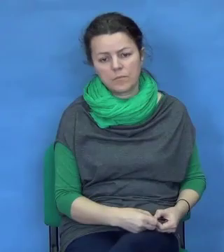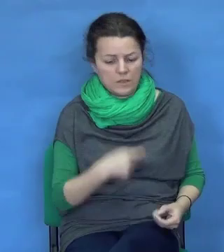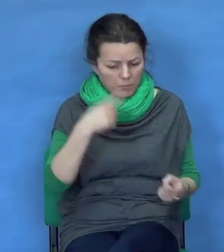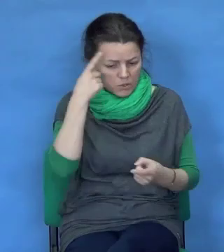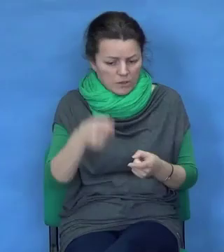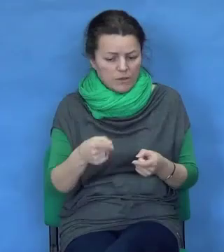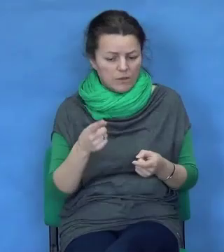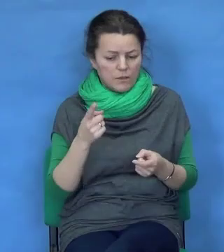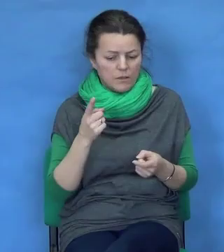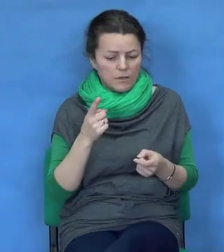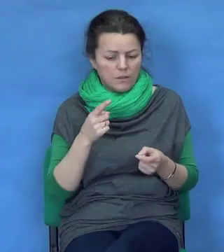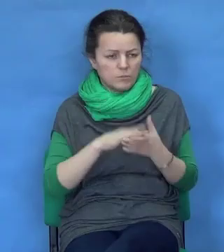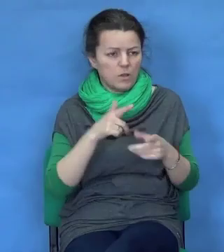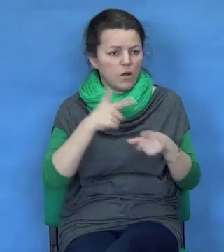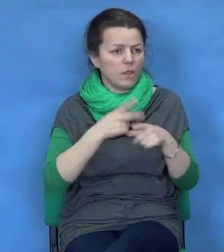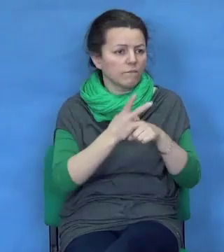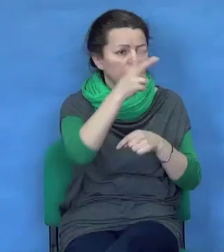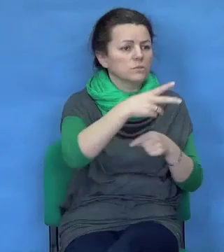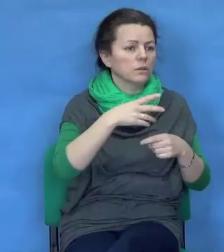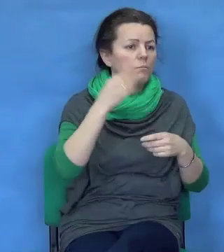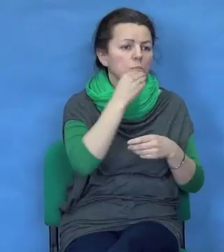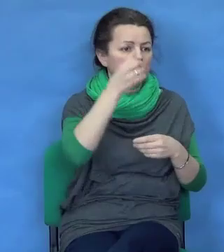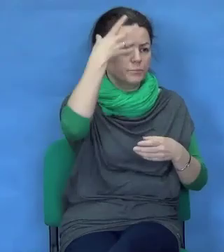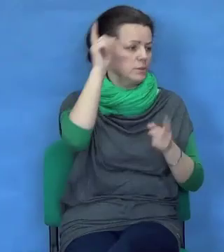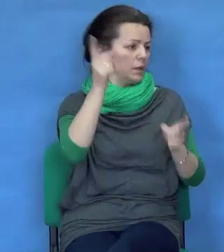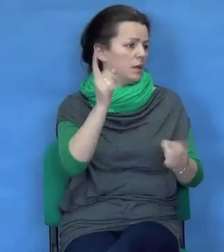Ja myślę, na przykład, zakaz wstępu do morza dla koni.